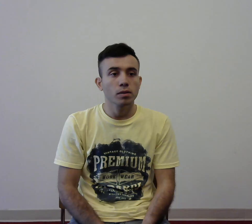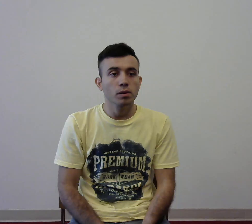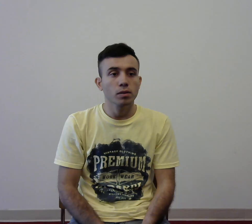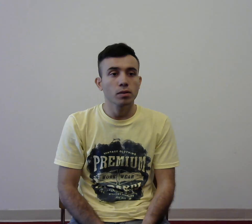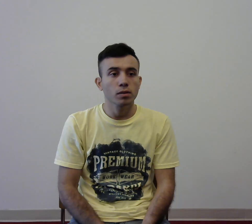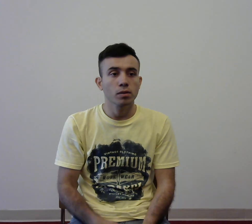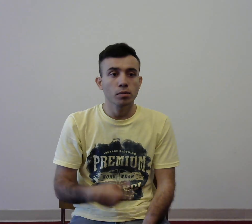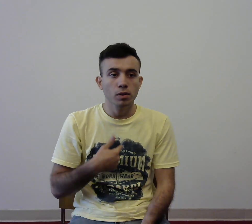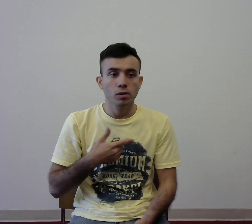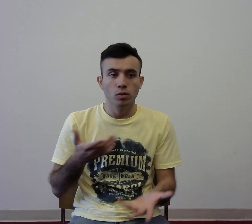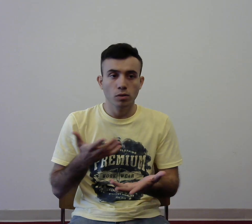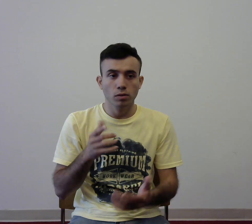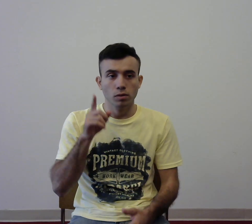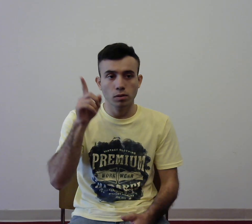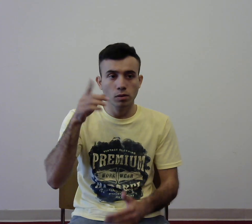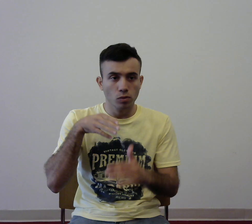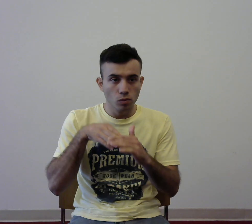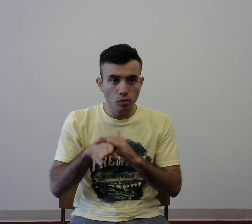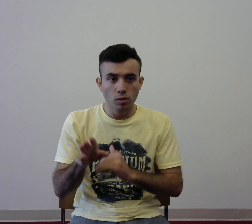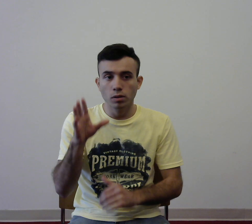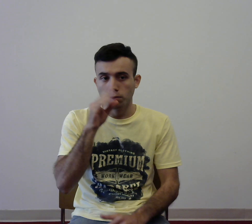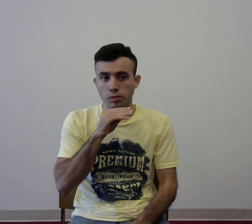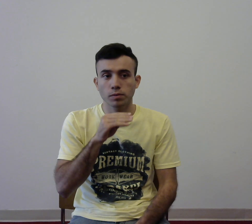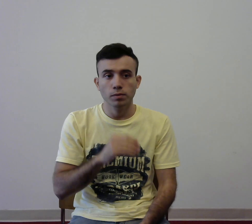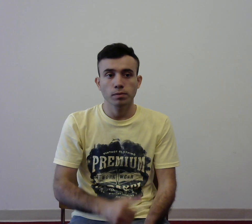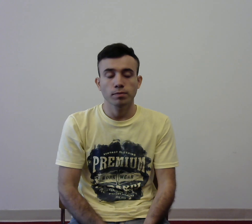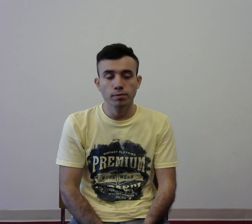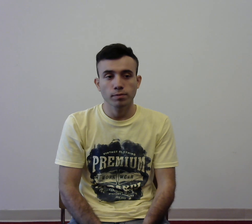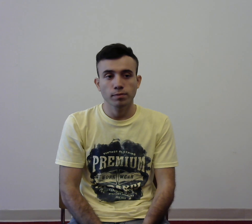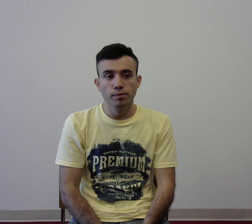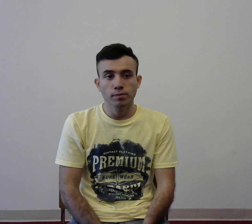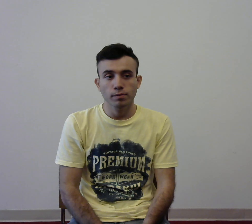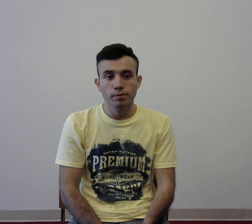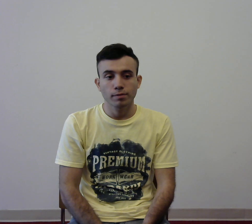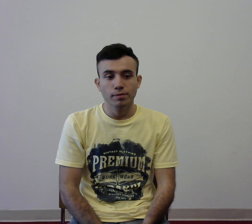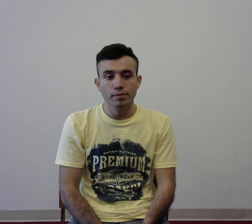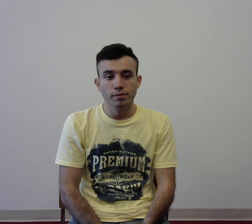Mən ora necə gedə bilərəm?